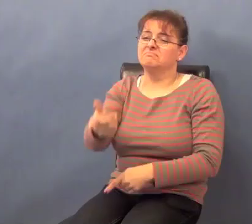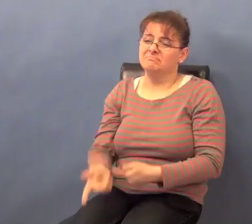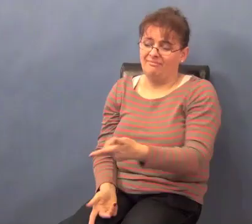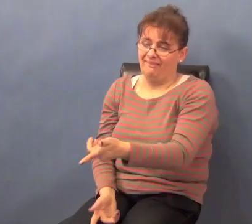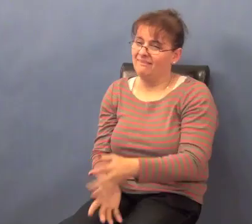Widziałaś.